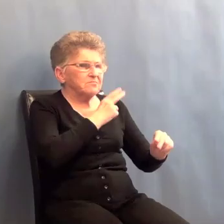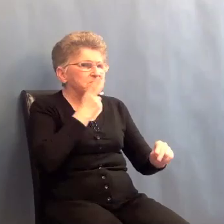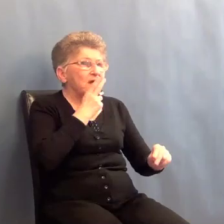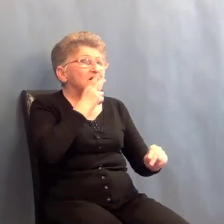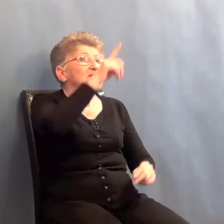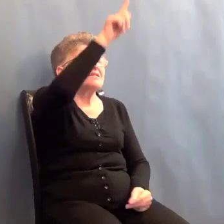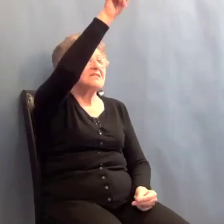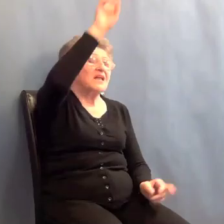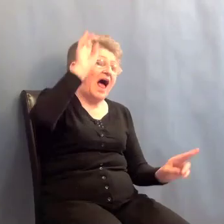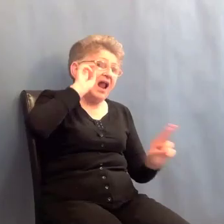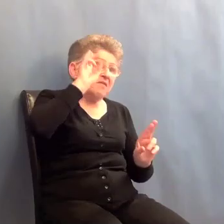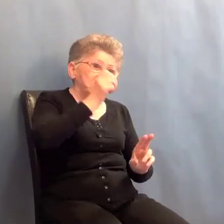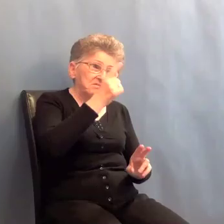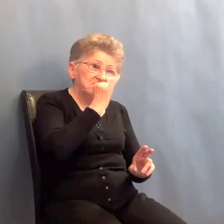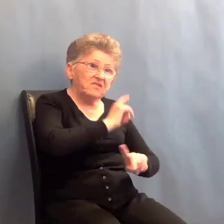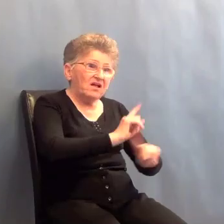Nie wiedziałam, że czujnik reaguje na dym papierosów.